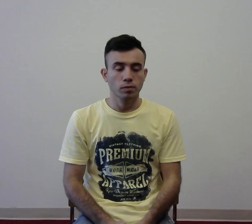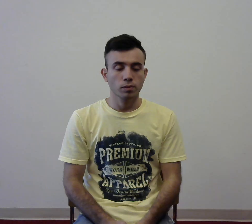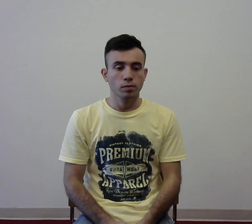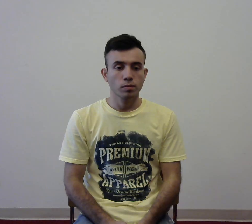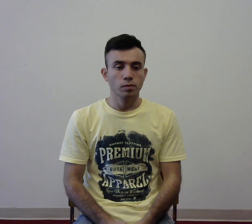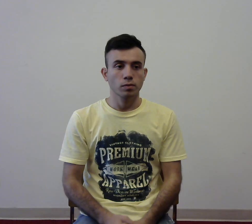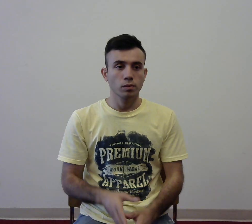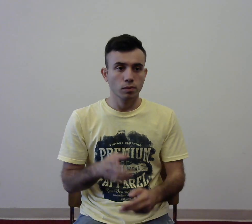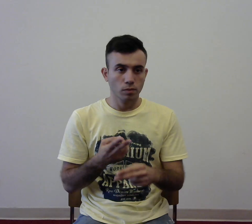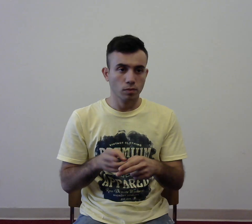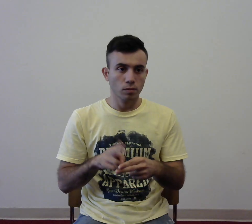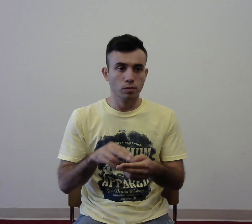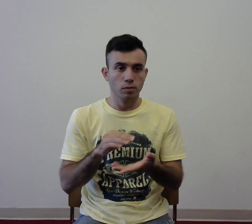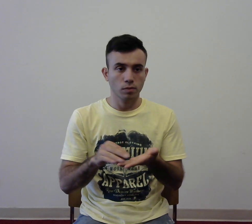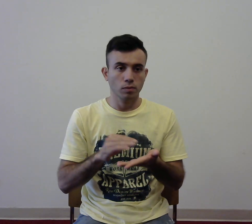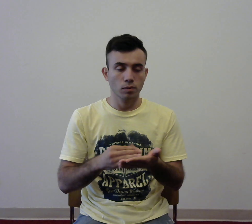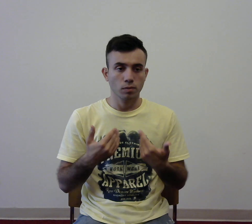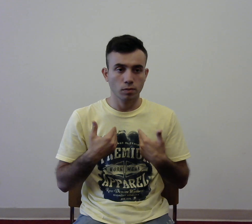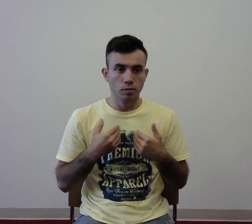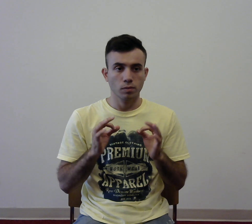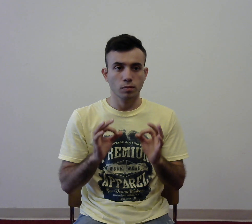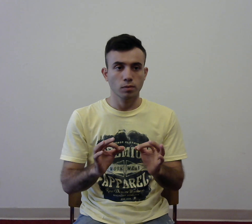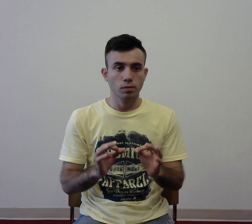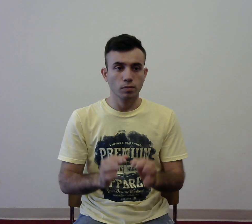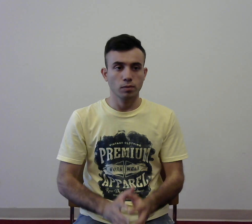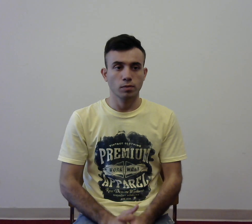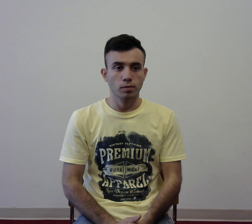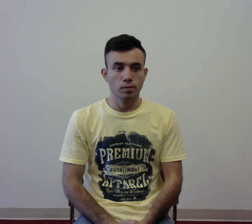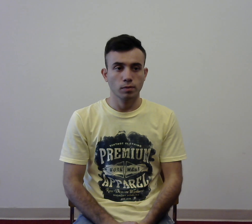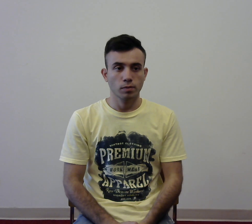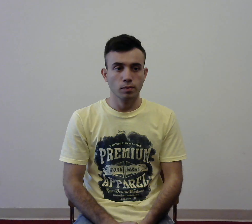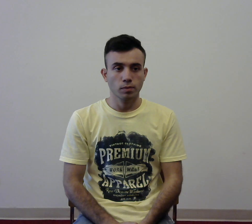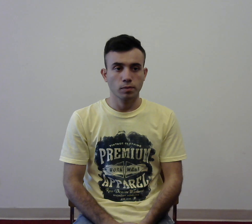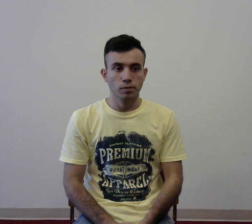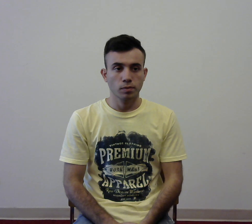Bu yazılar mənə aiddir